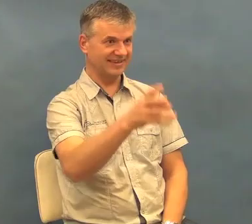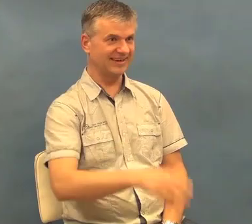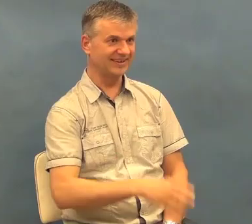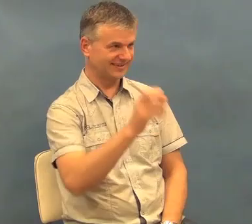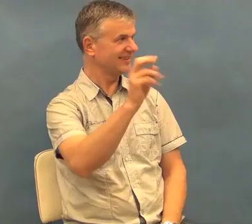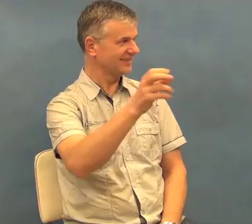Tak, tak.